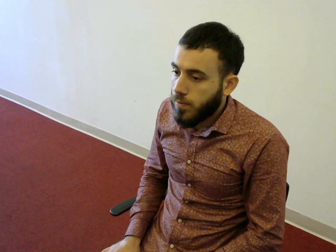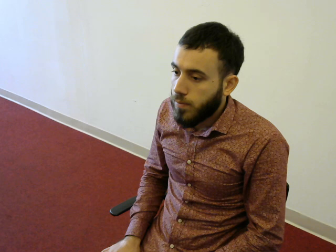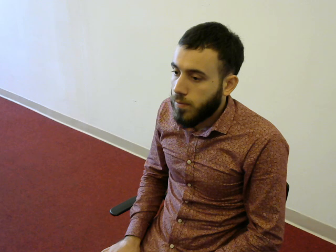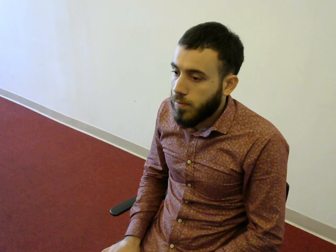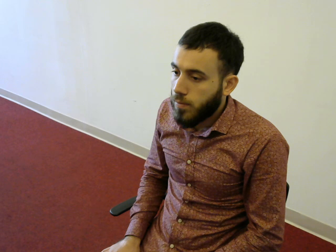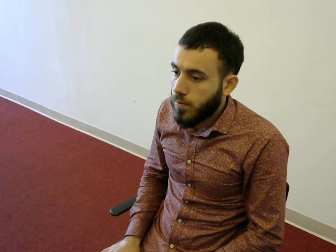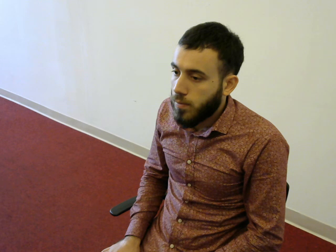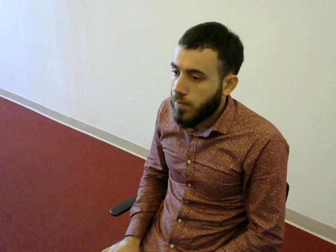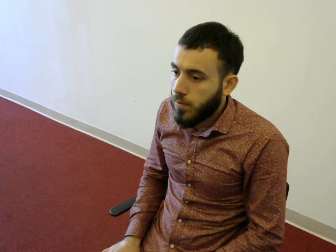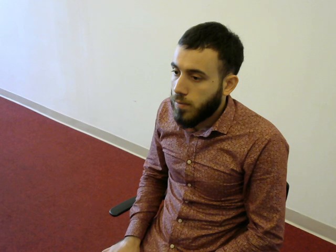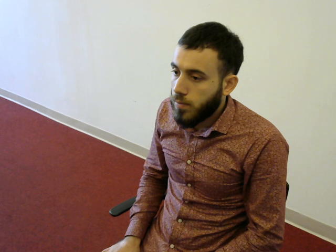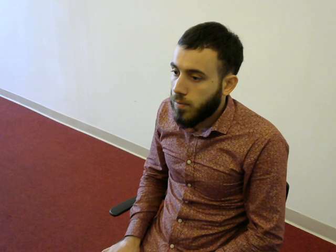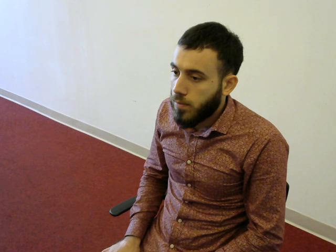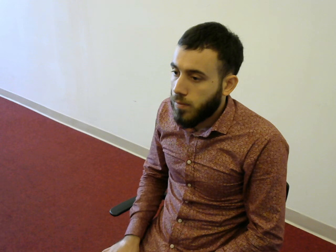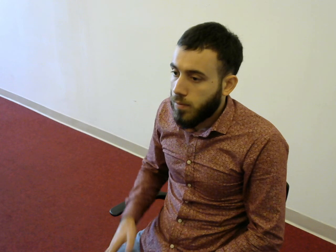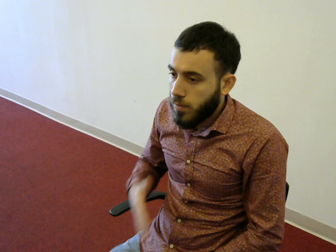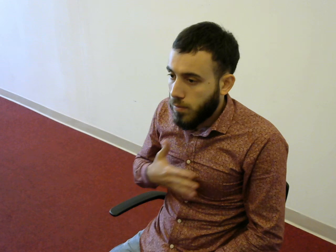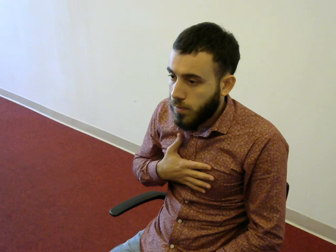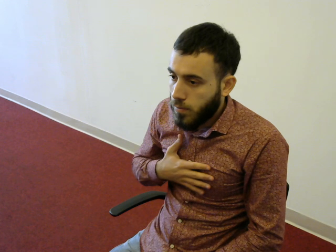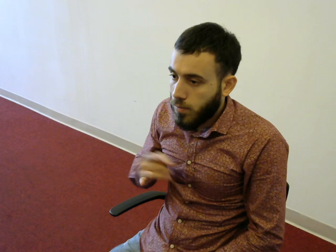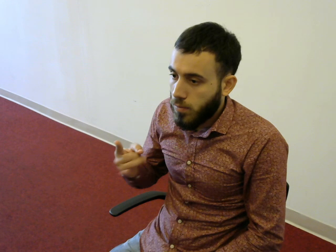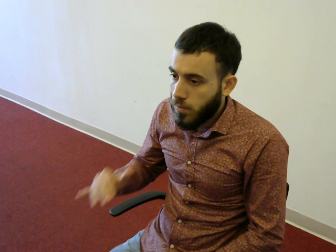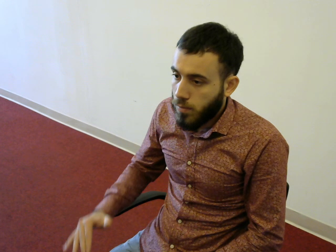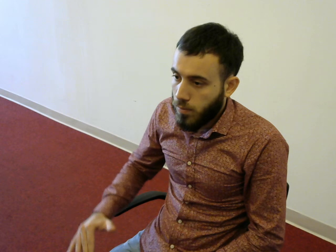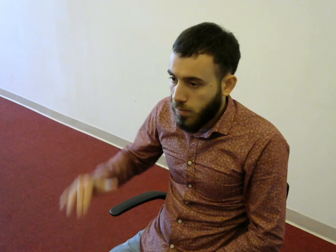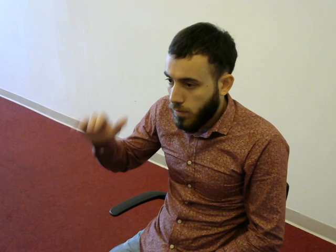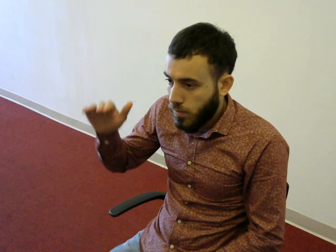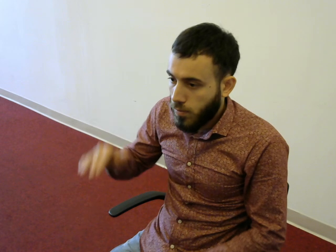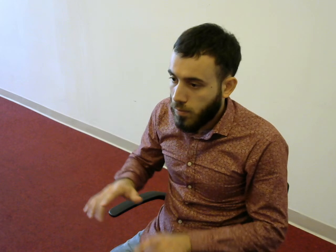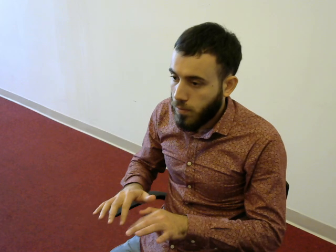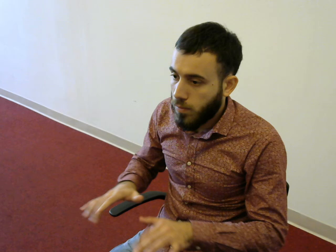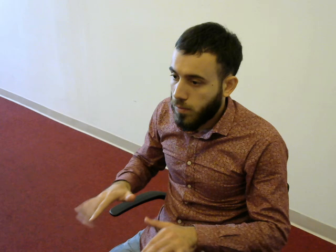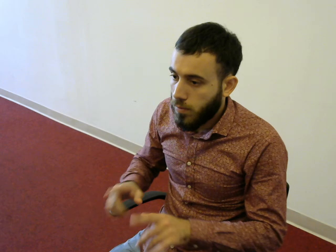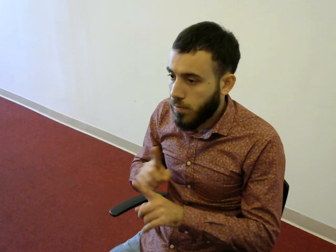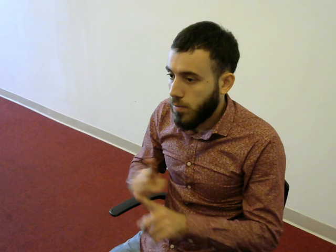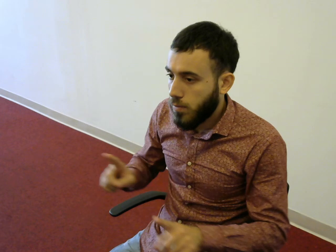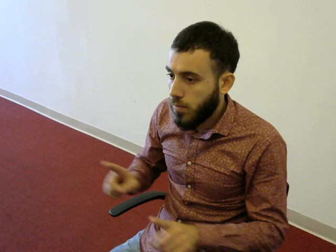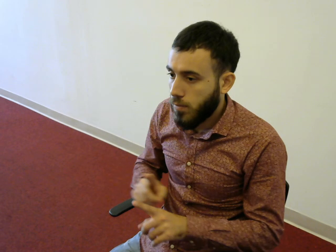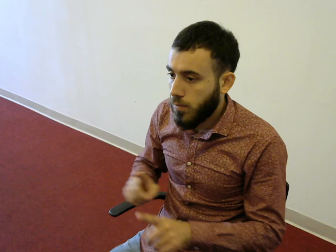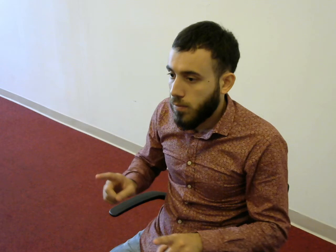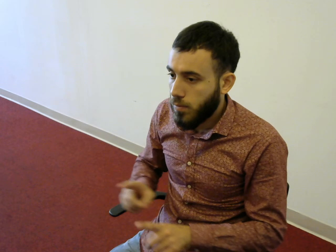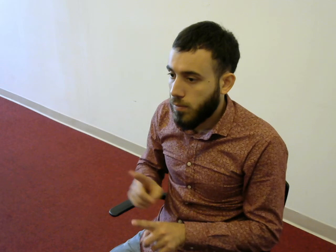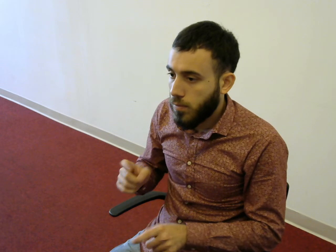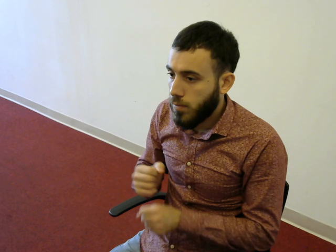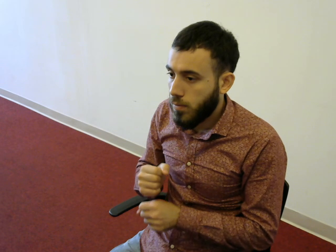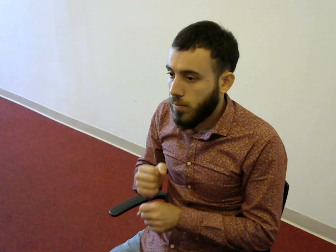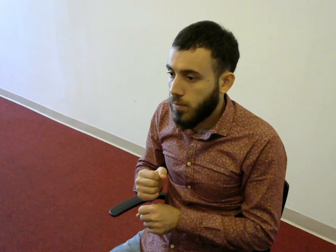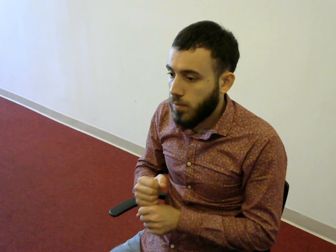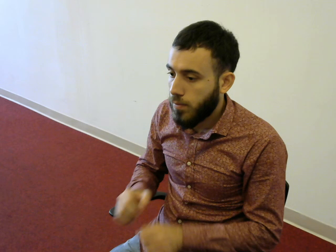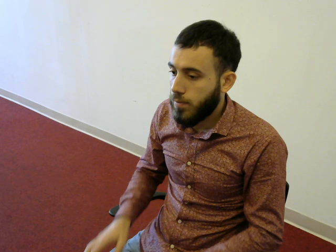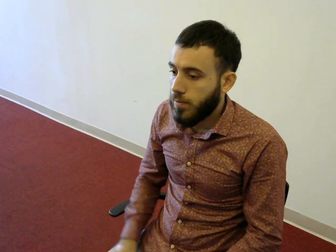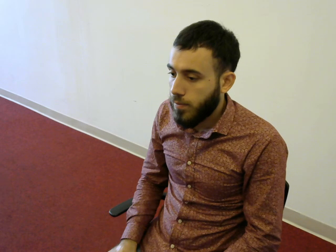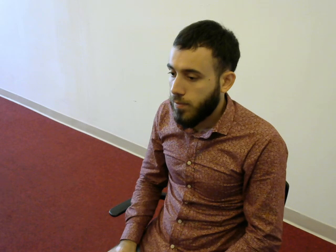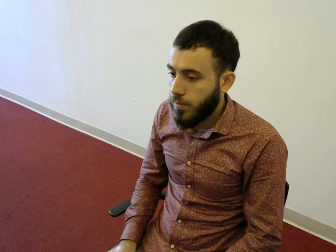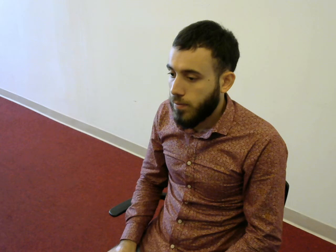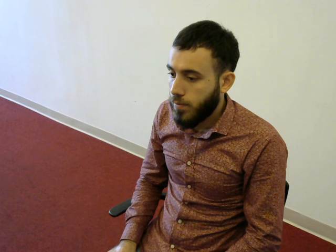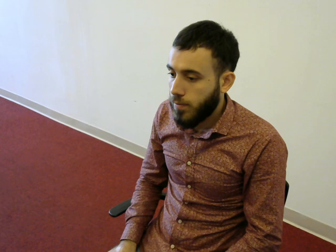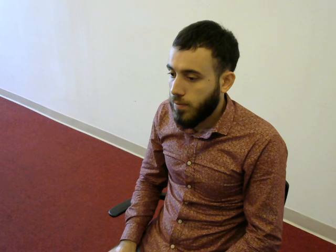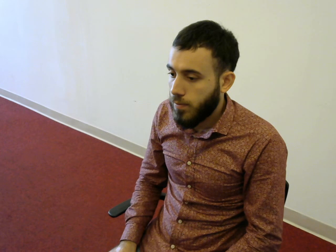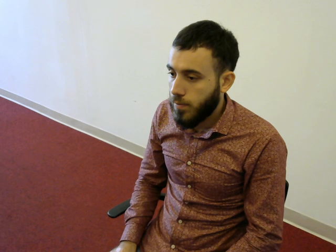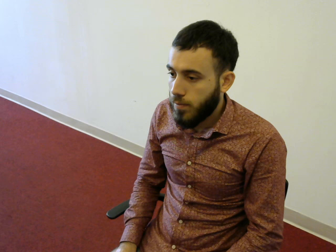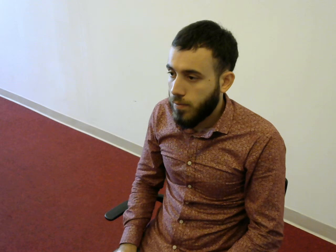Mən uşaq vaxtından pianoda ifa edirəm